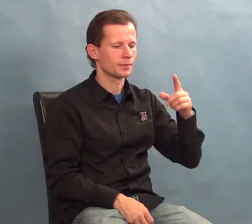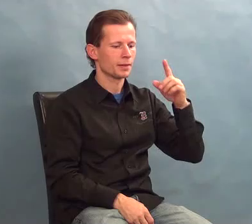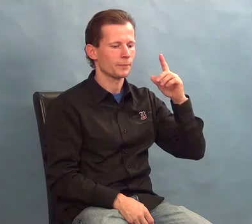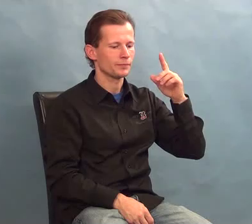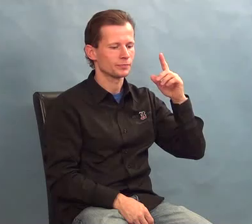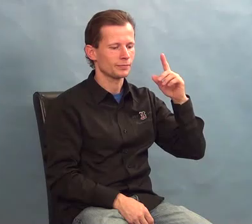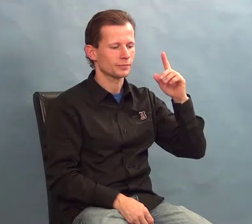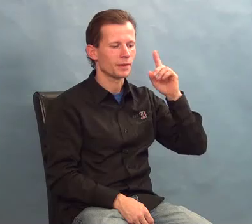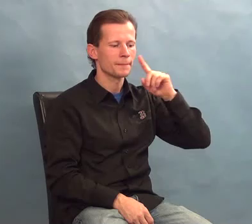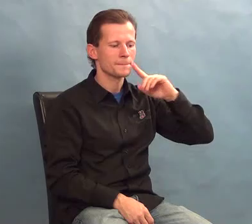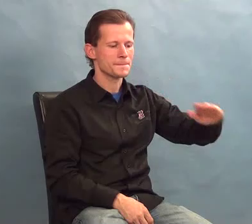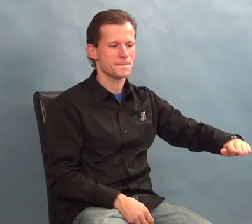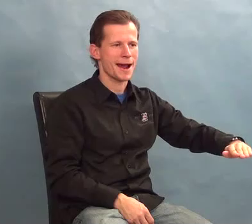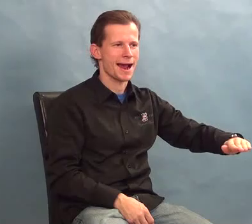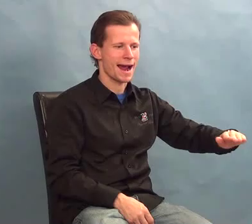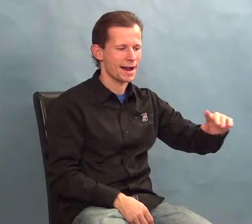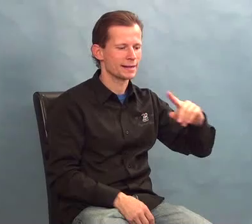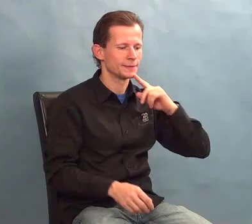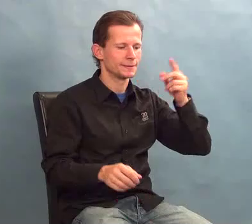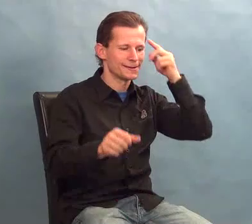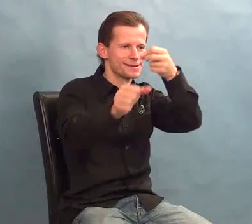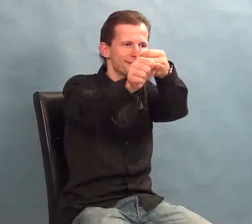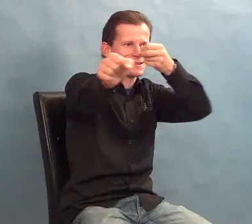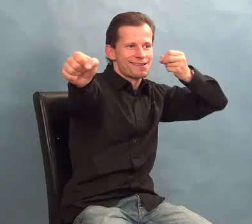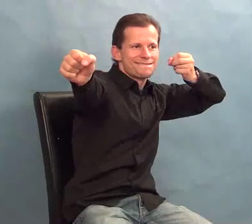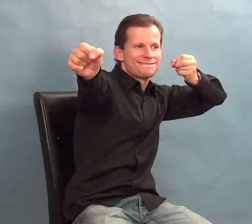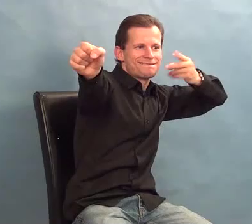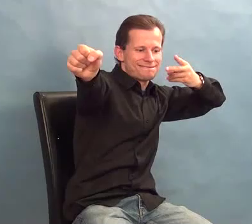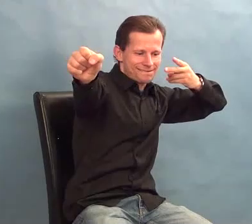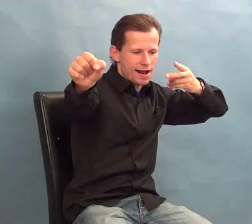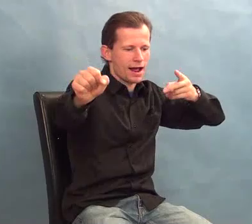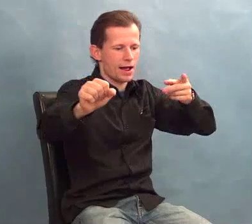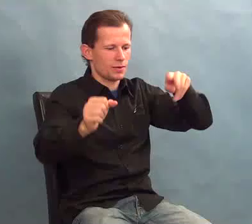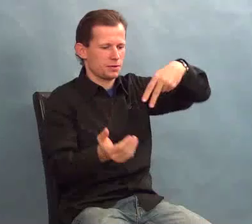Mały chłopczyk strzela z łuku.